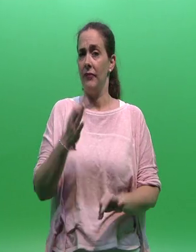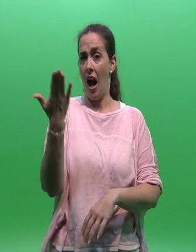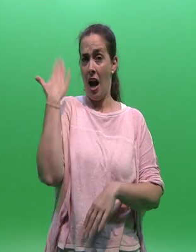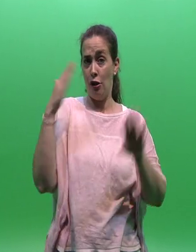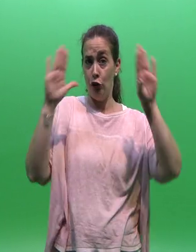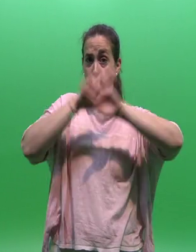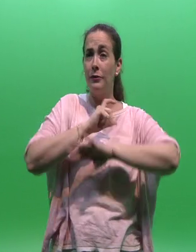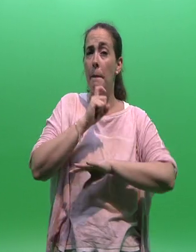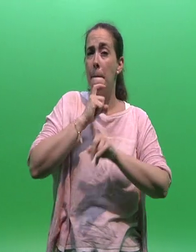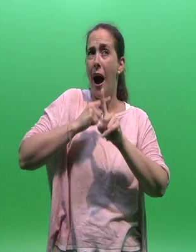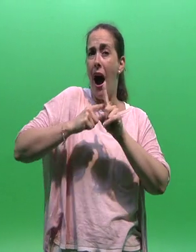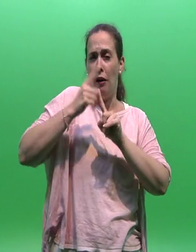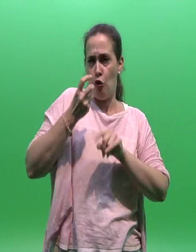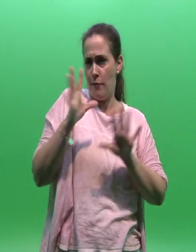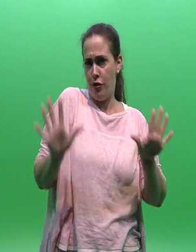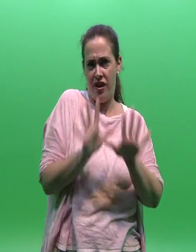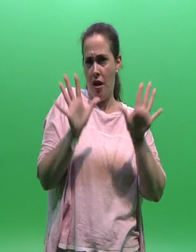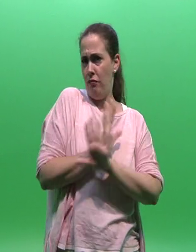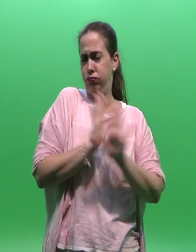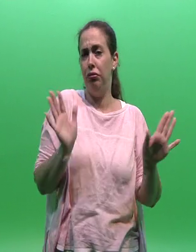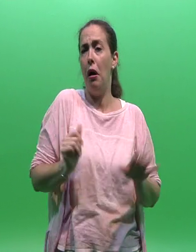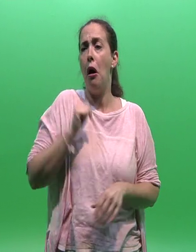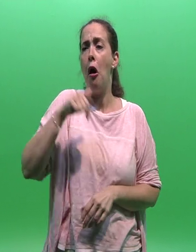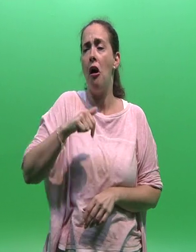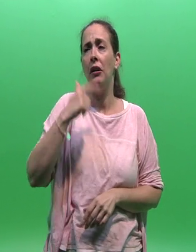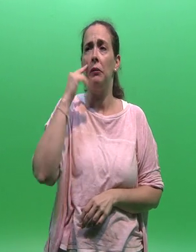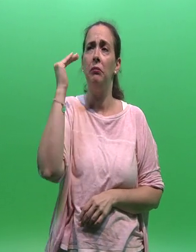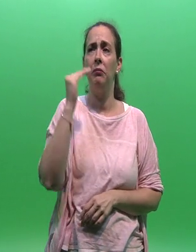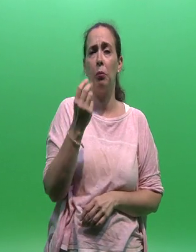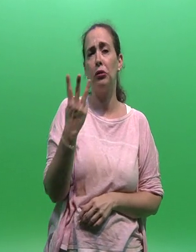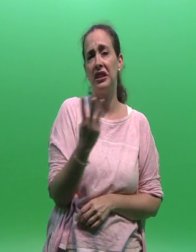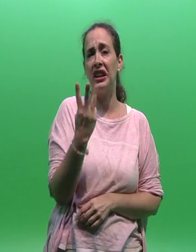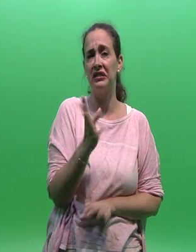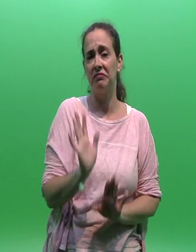Ahir a la nit em feia molt mal, un deu, però avui em fa menys mal, un tres.